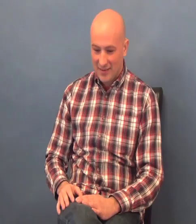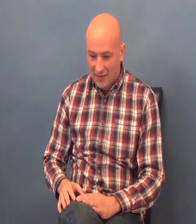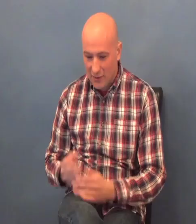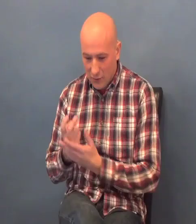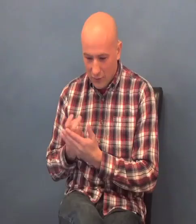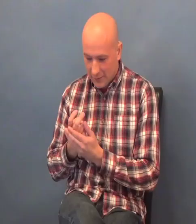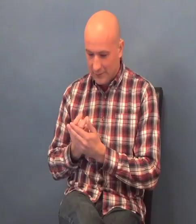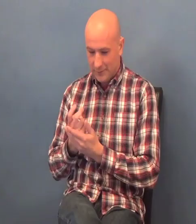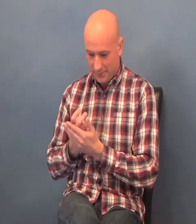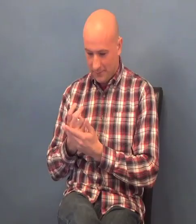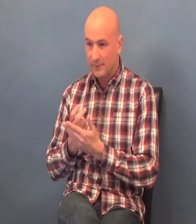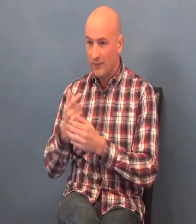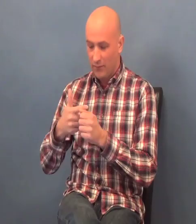Luty, dwudziestego pierwszego.